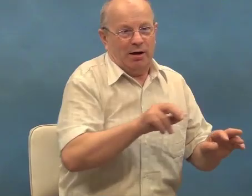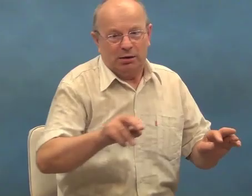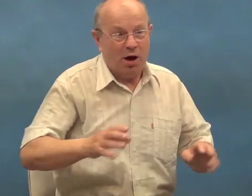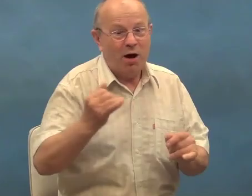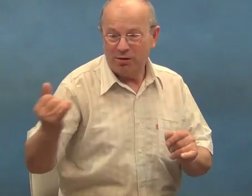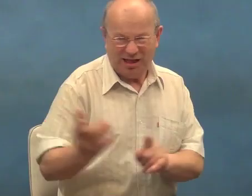Charlie Chaplin nie chciał, żeby dziecko podeszło do niego.